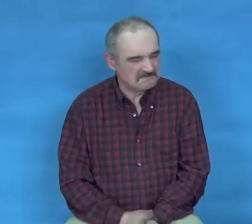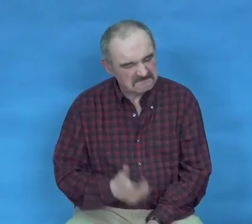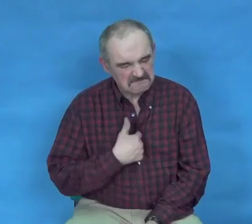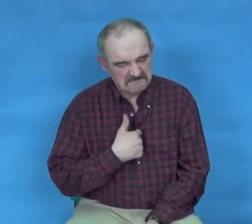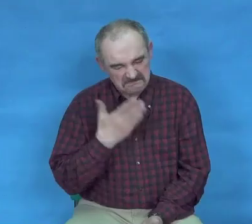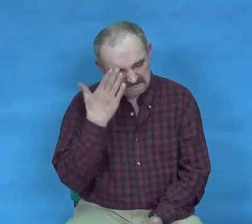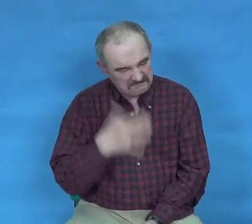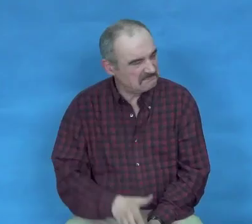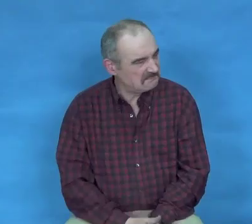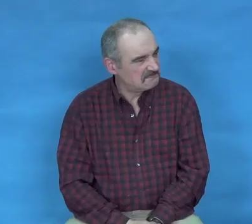Ja go nie znam.